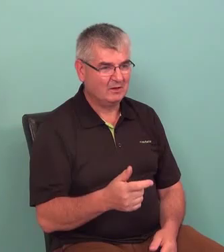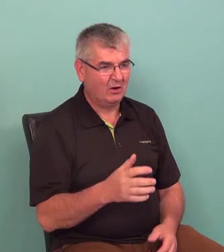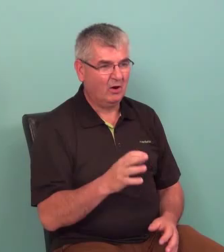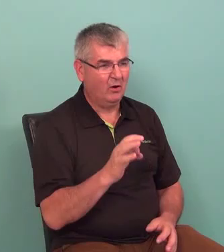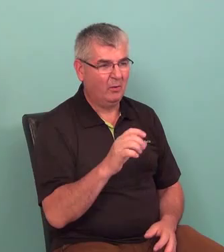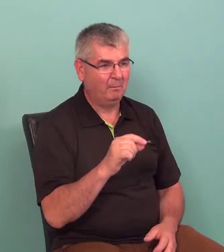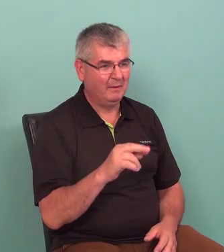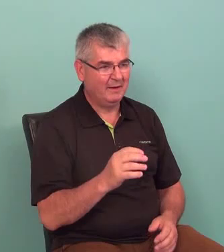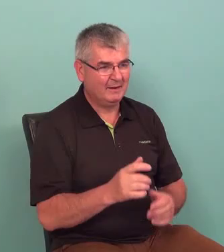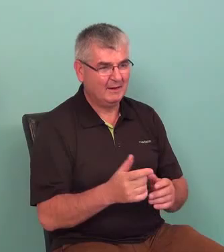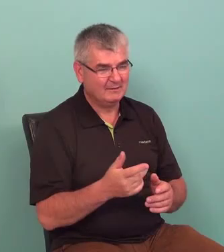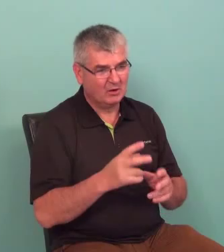operator.